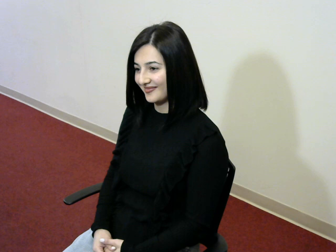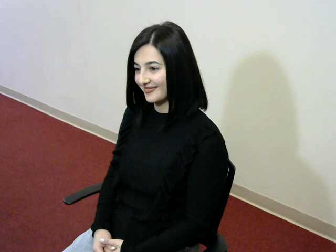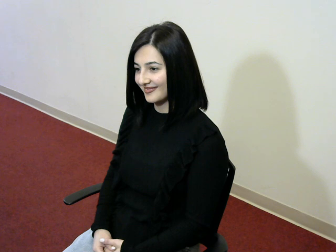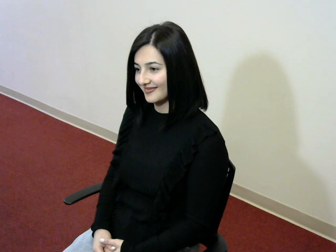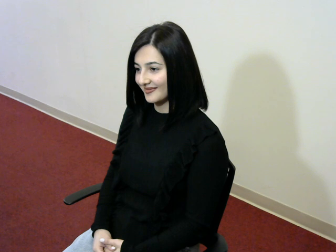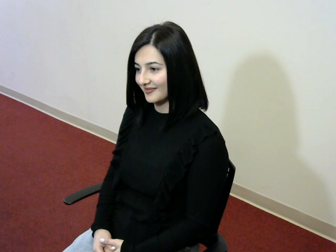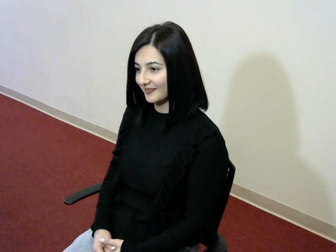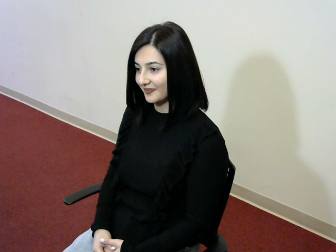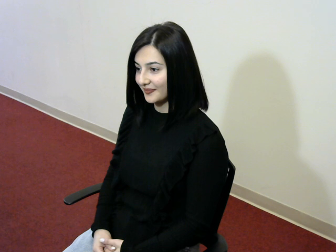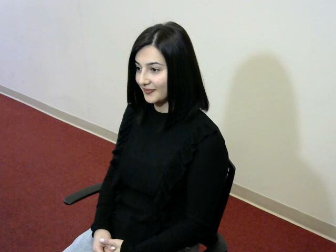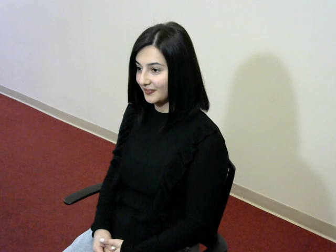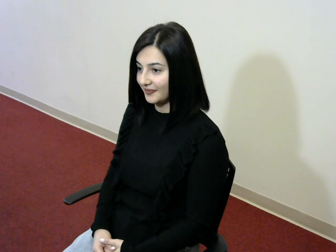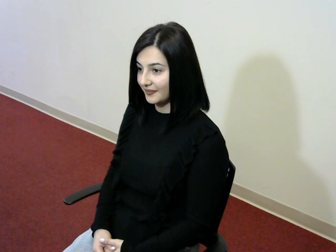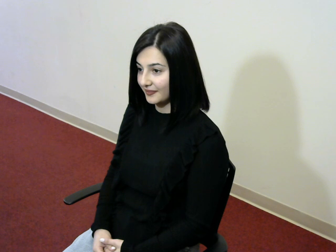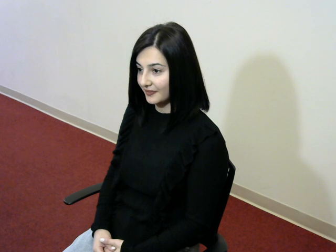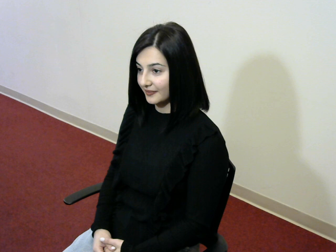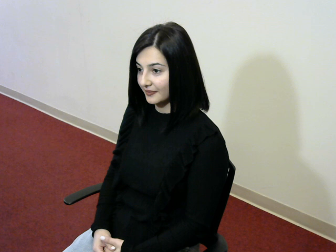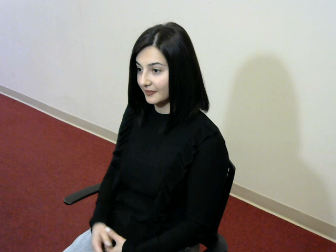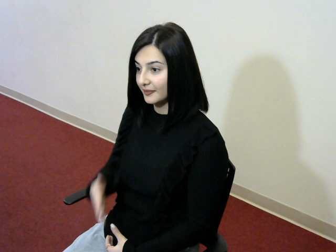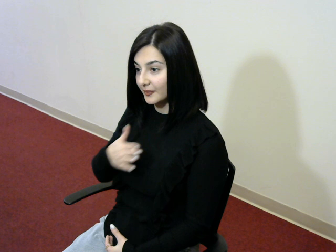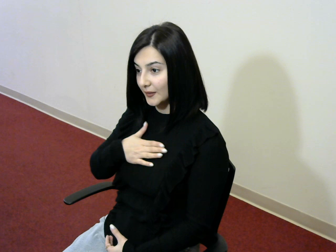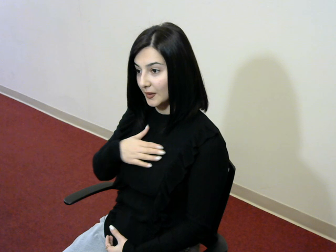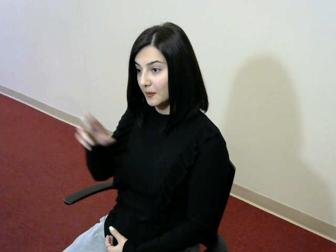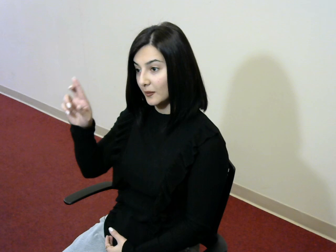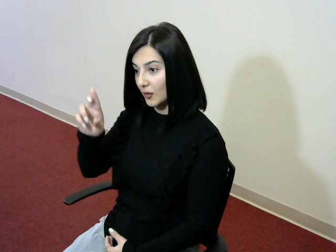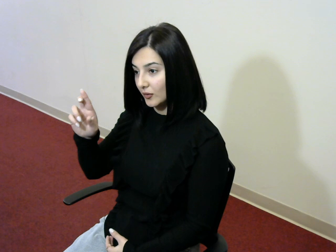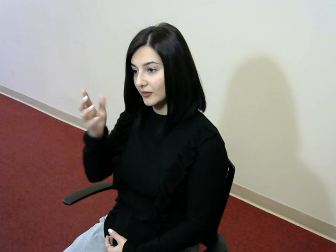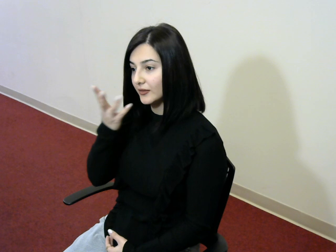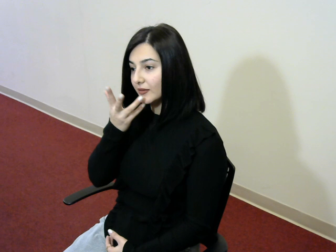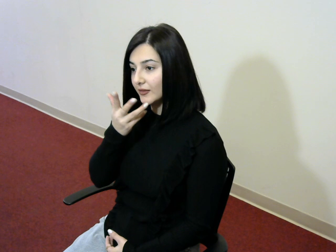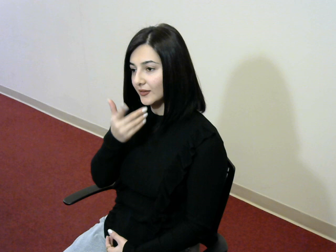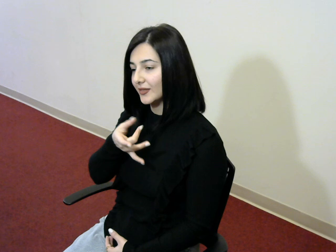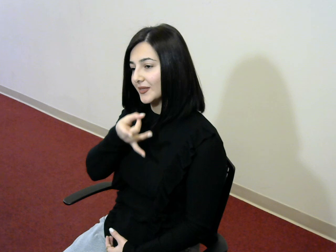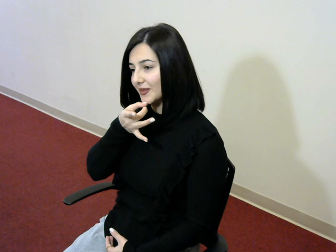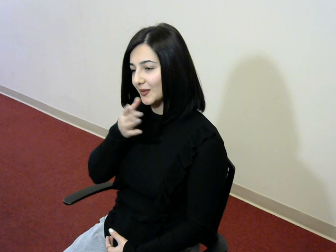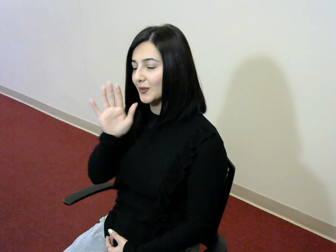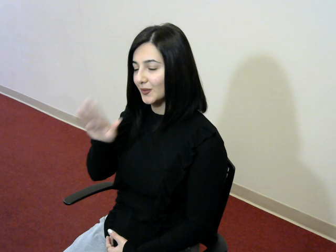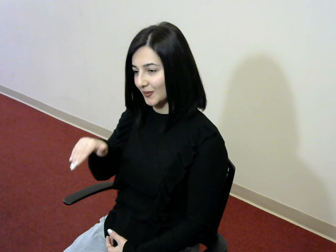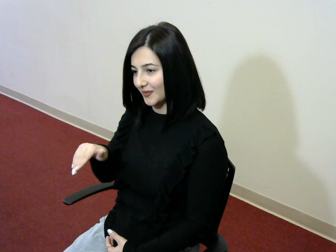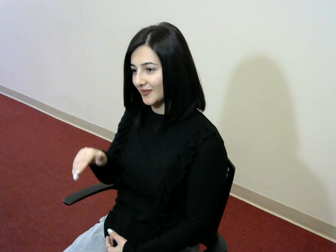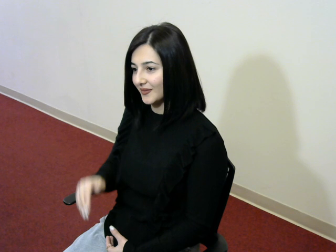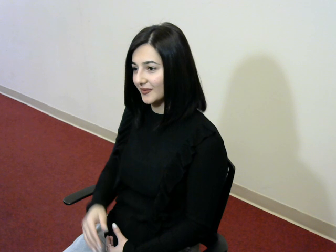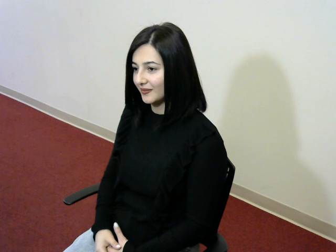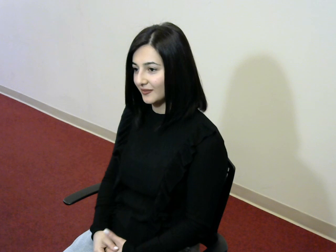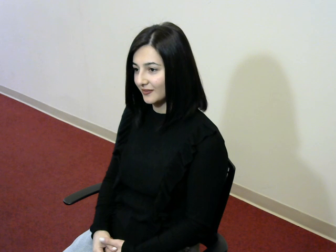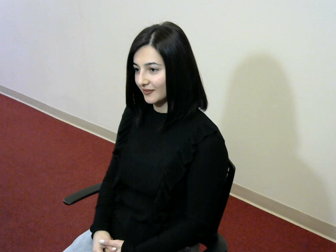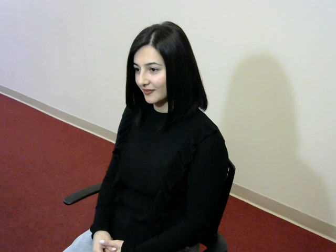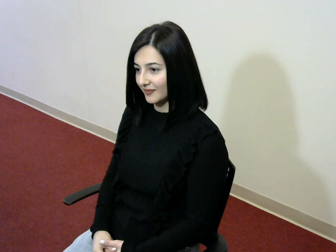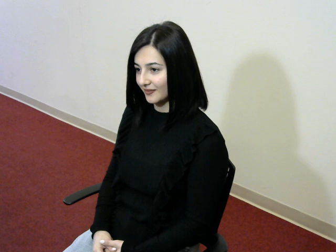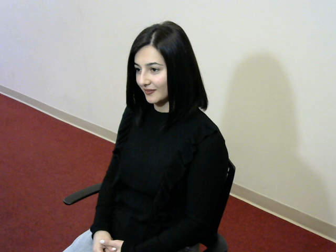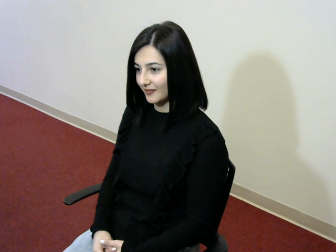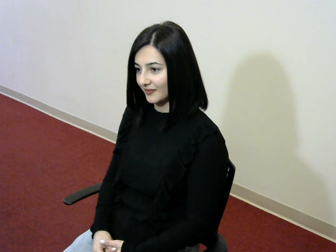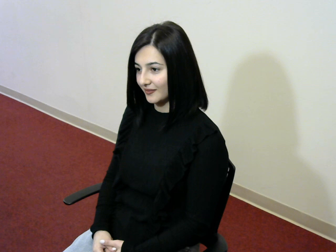Mənim bənövşəyi rəngdən xoşum gəlir